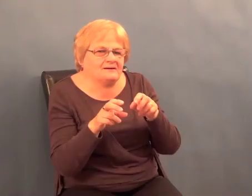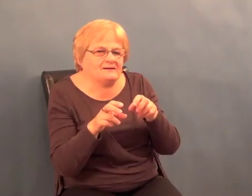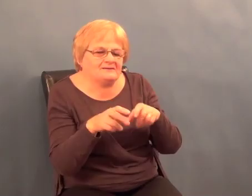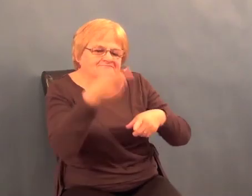Nie wolno!